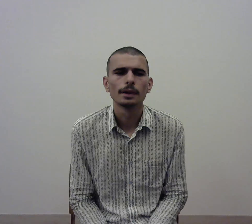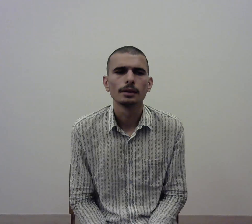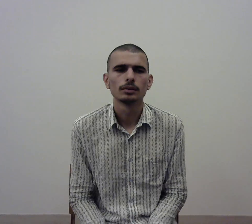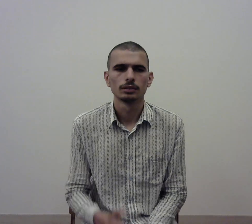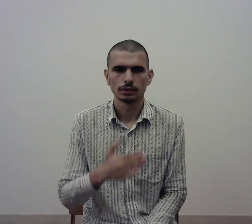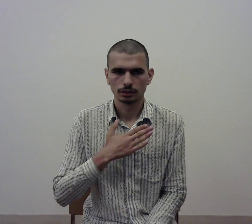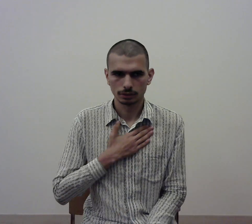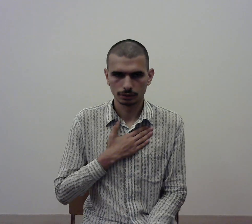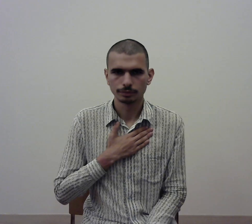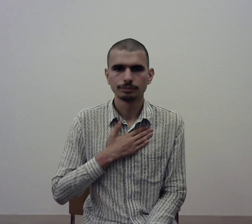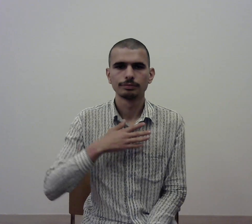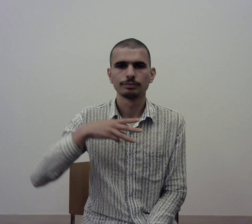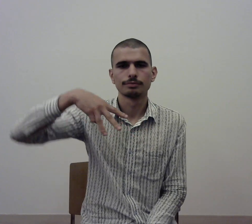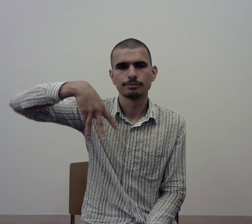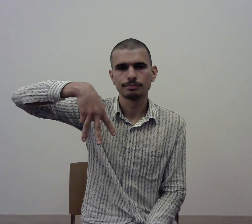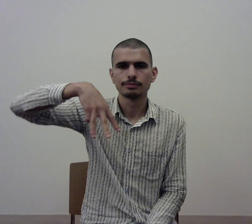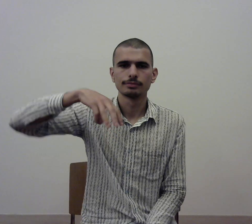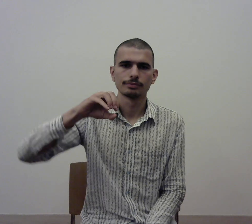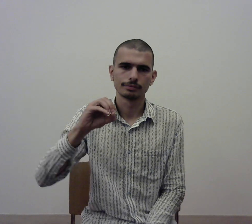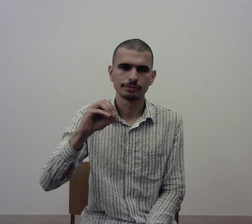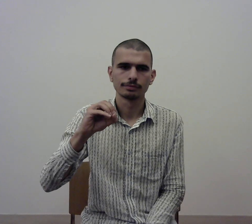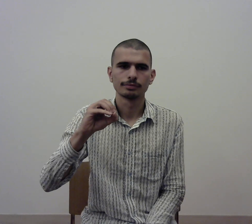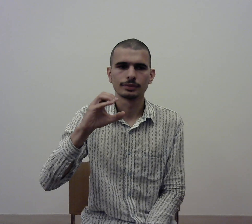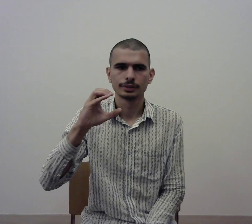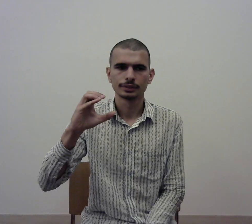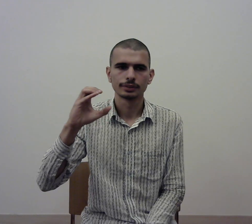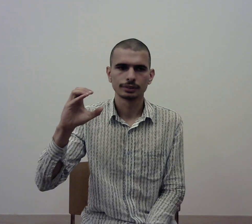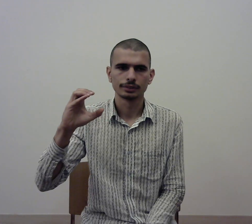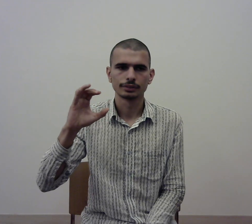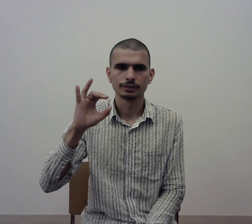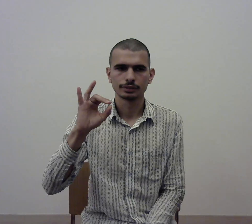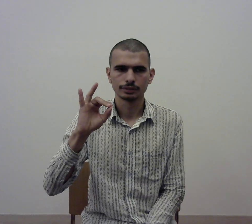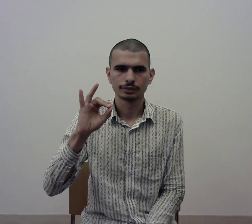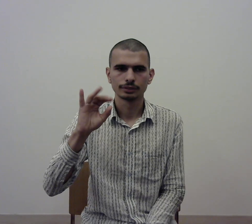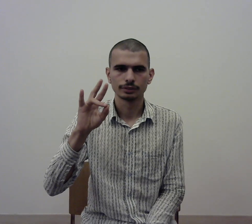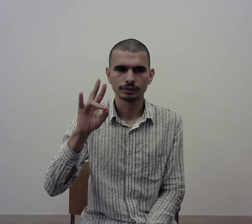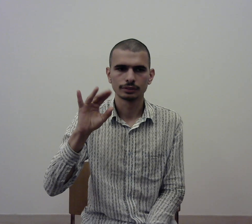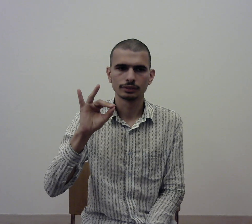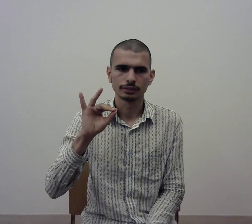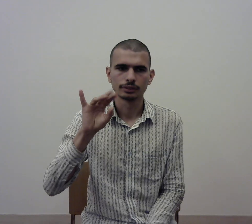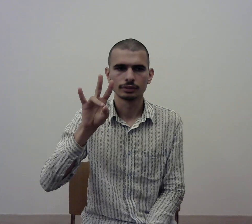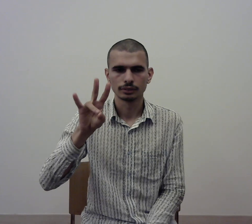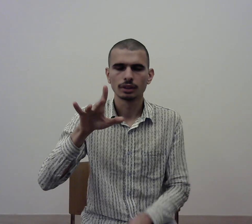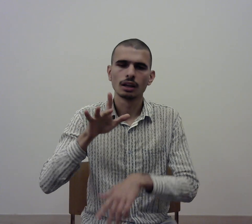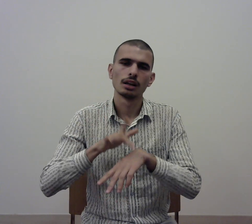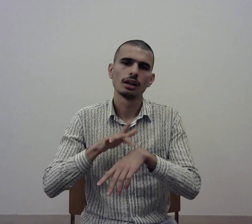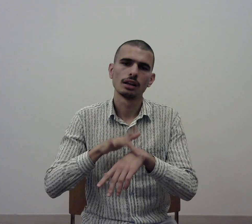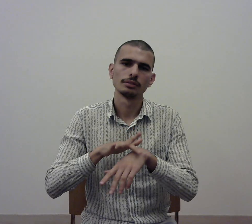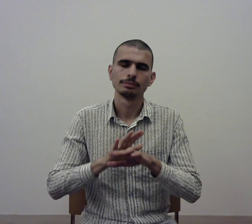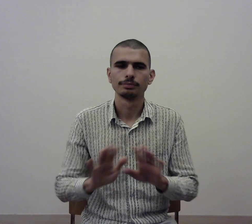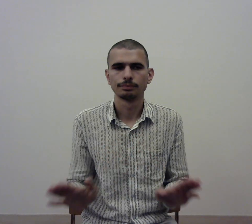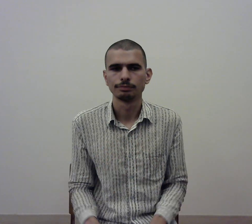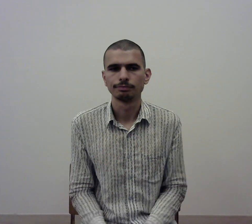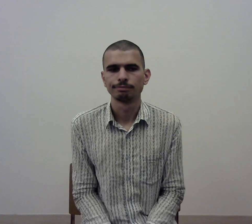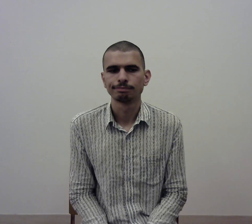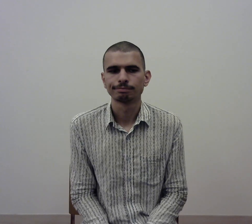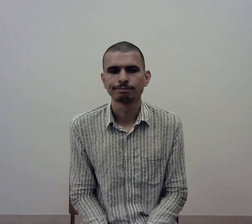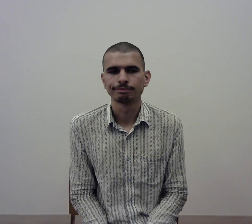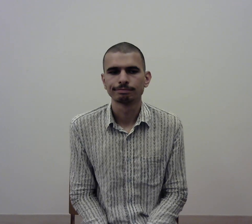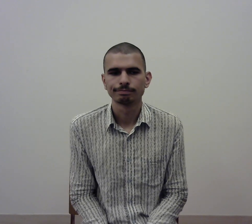Mən Messinin fanatıyam